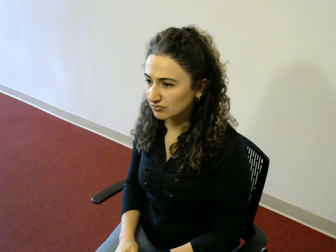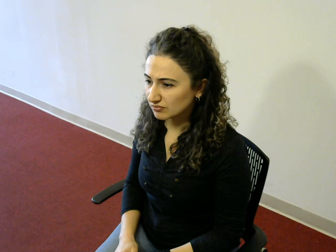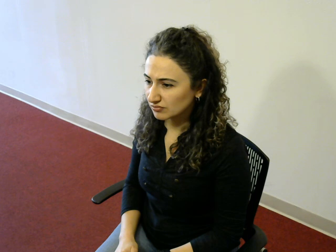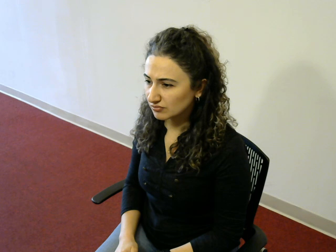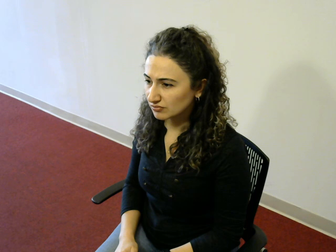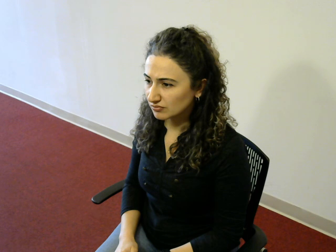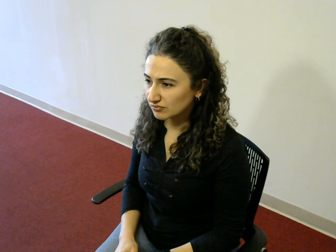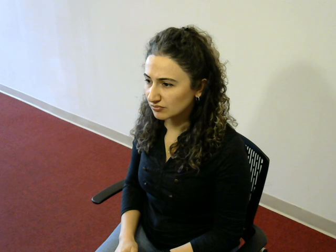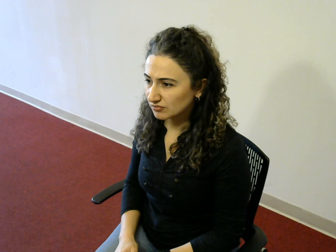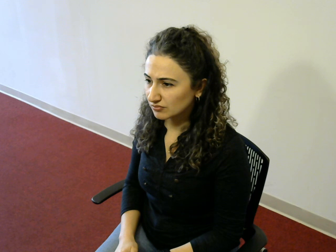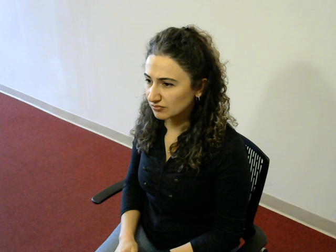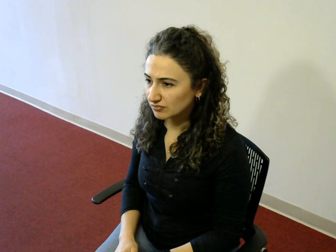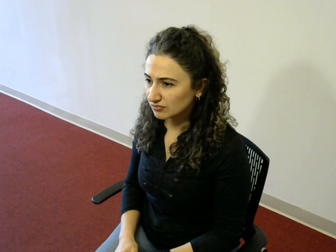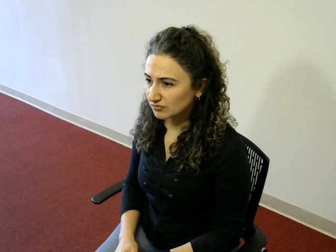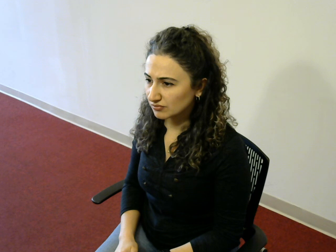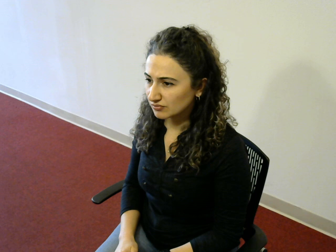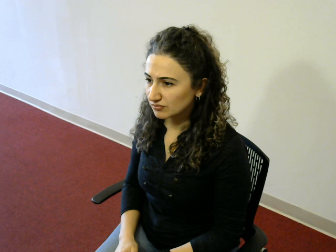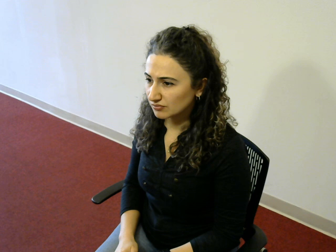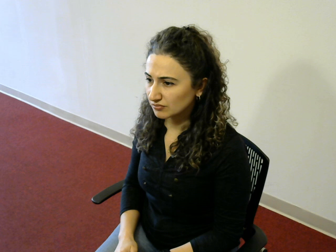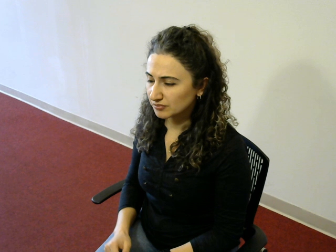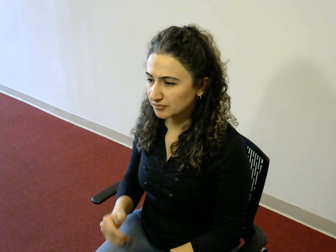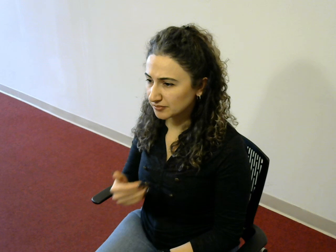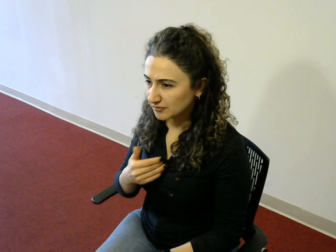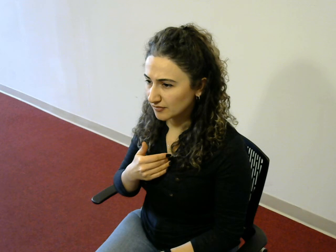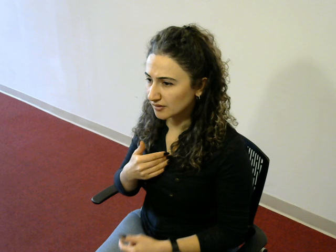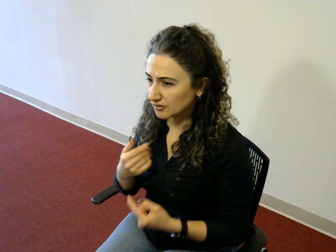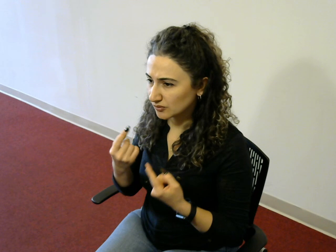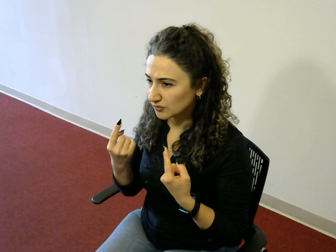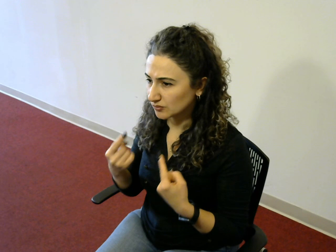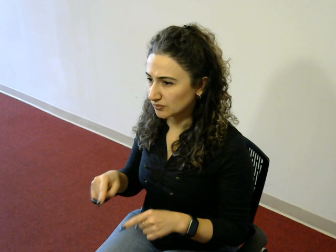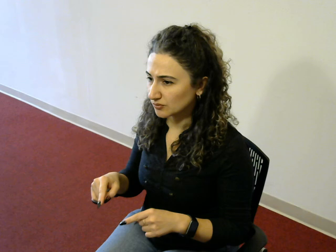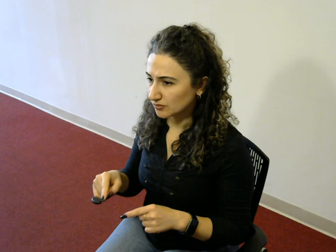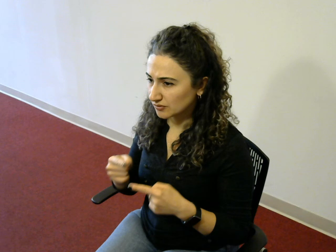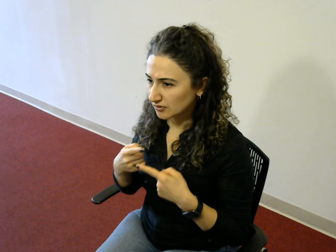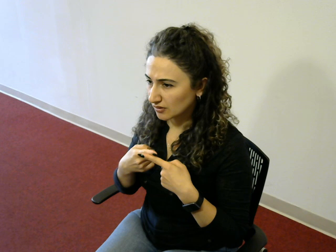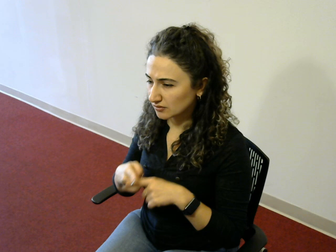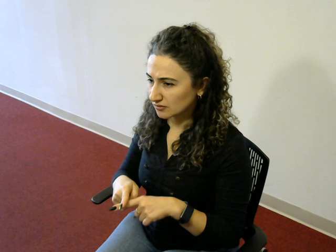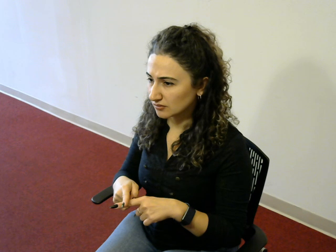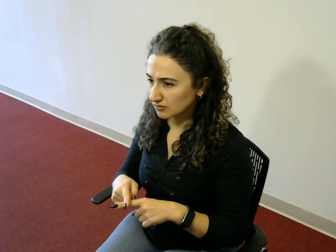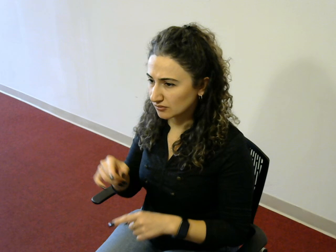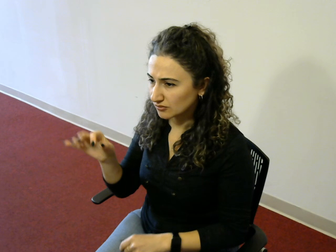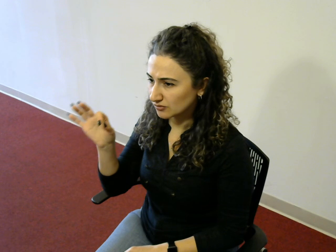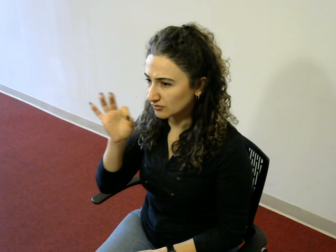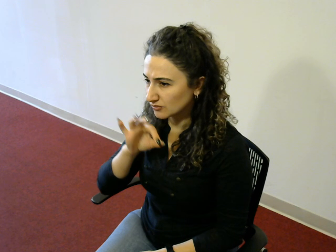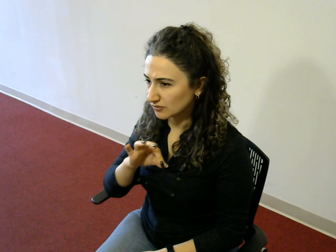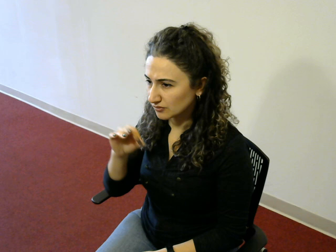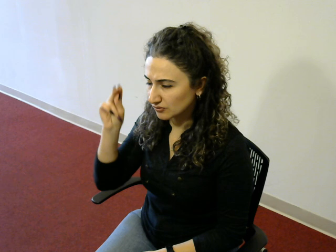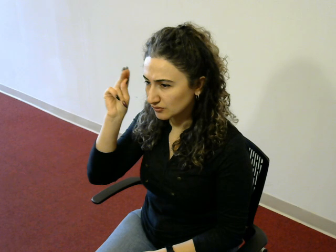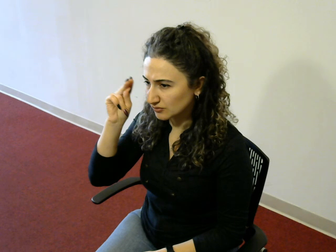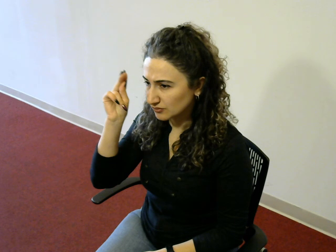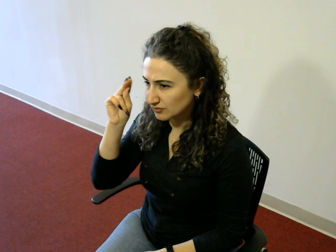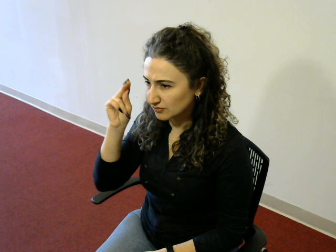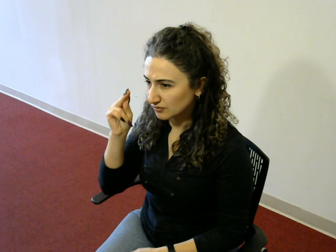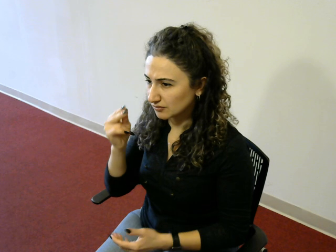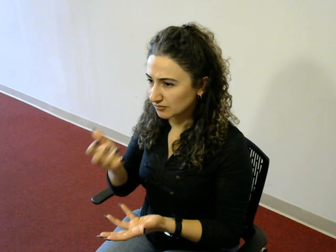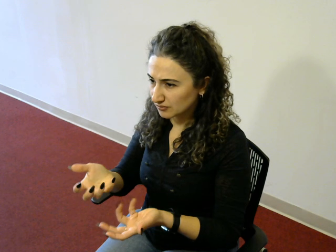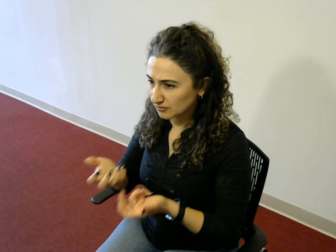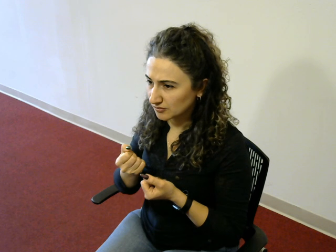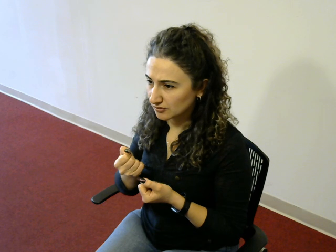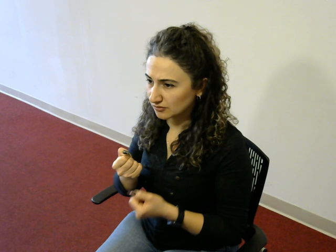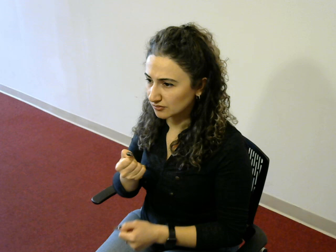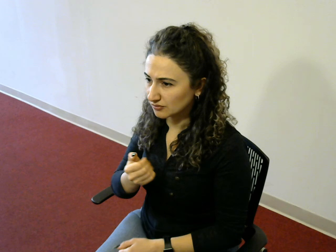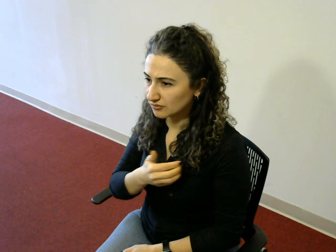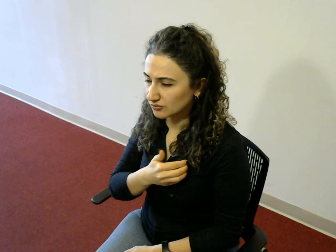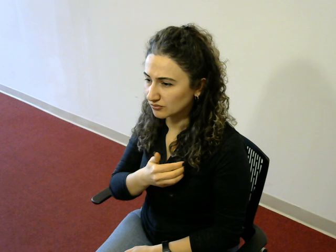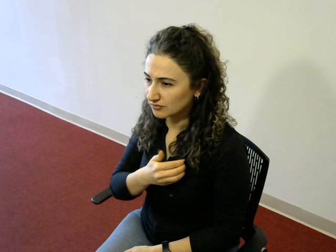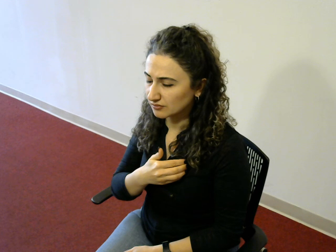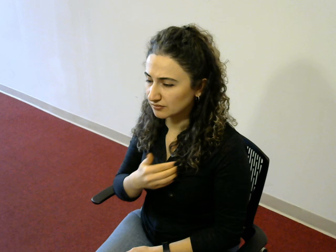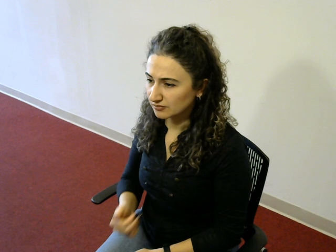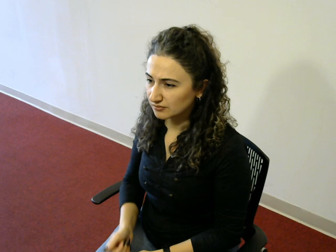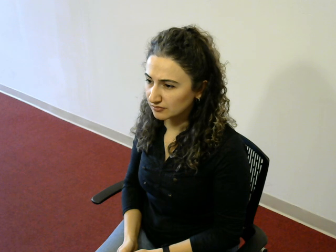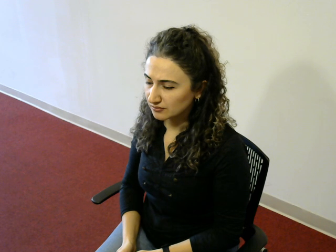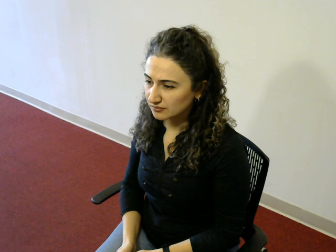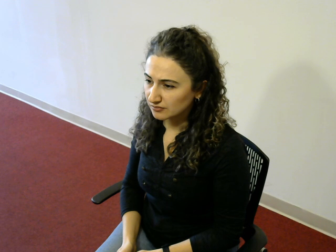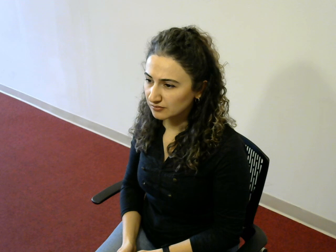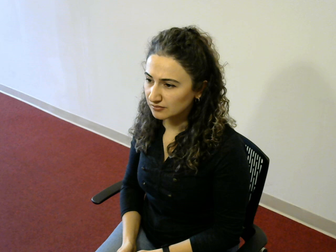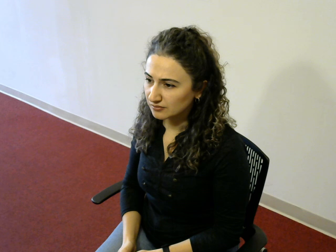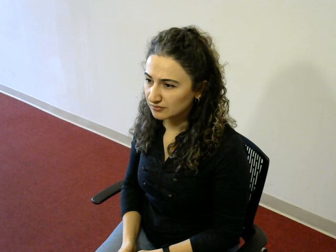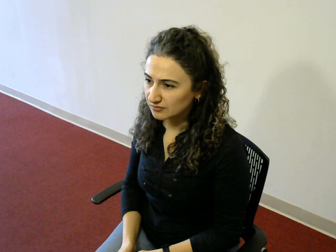Mən fərqli ixtisas üzrə təhsil almaq istəyirəm